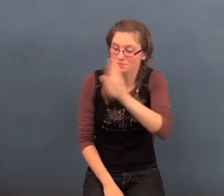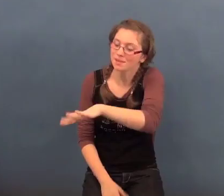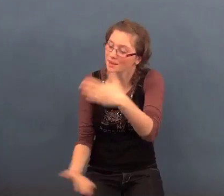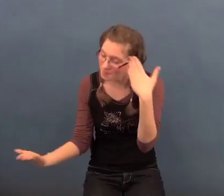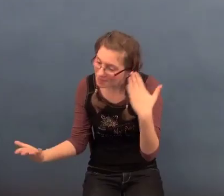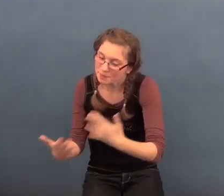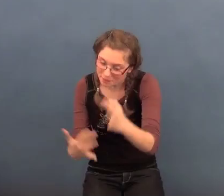Mężczyzna wita się z nimi: "Dzień dobry!".